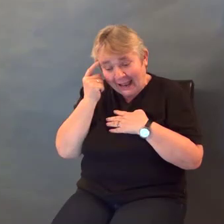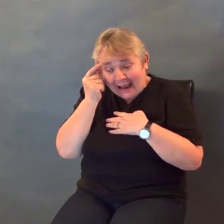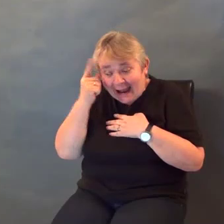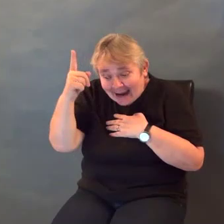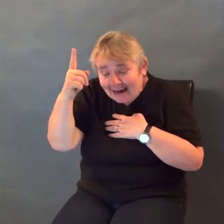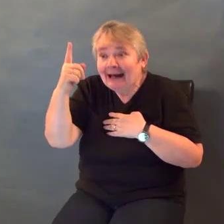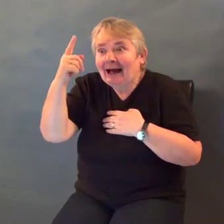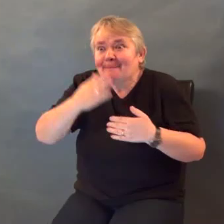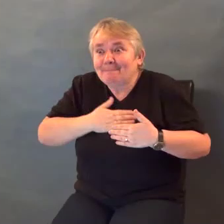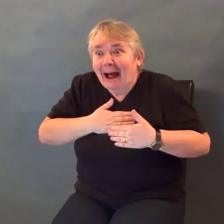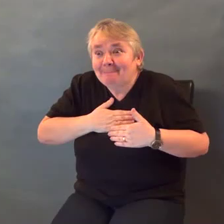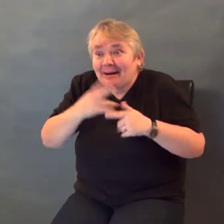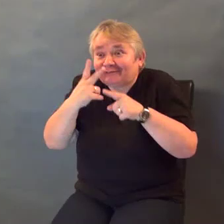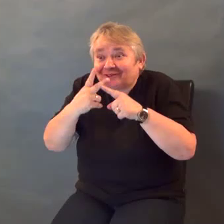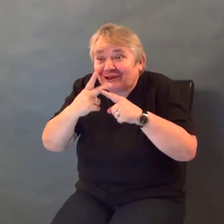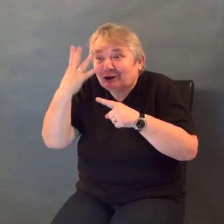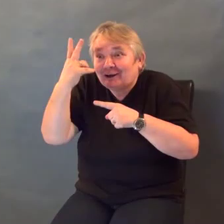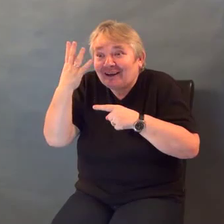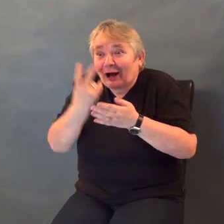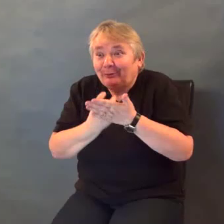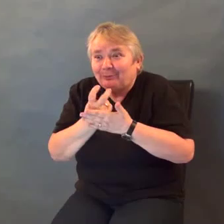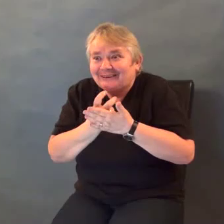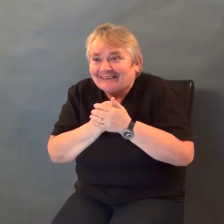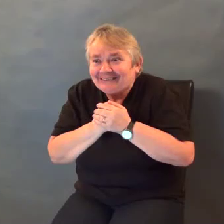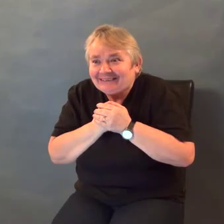A, mam wolne dwudziestego czwartego lutego.